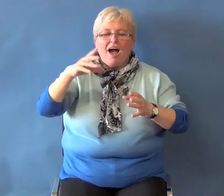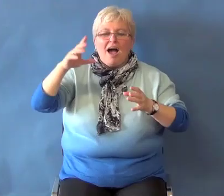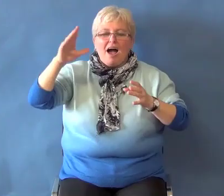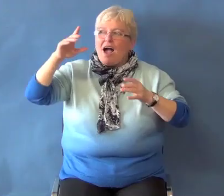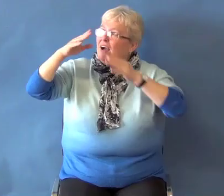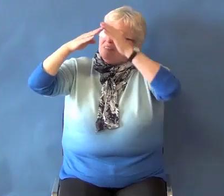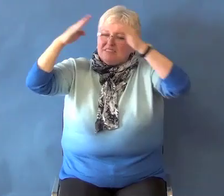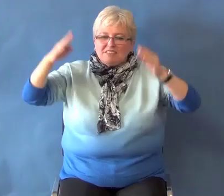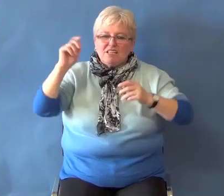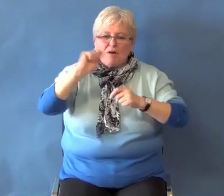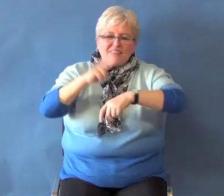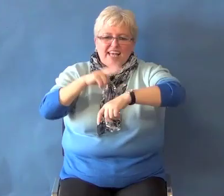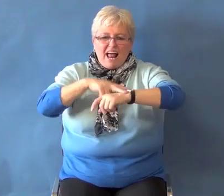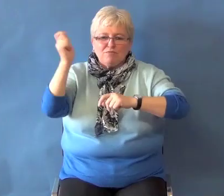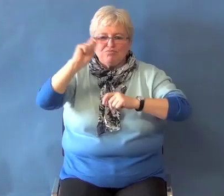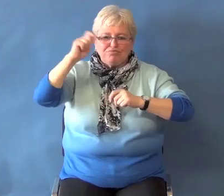Ten domek to budzik, zegar.